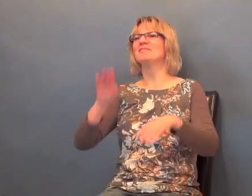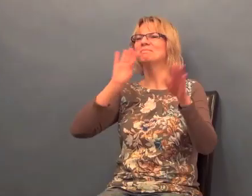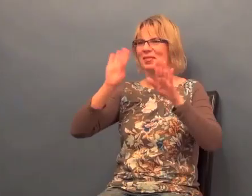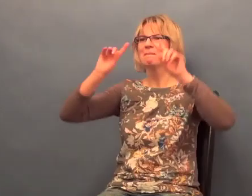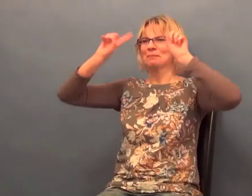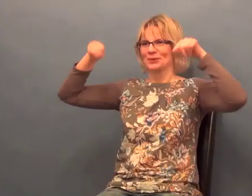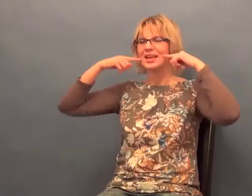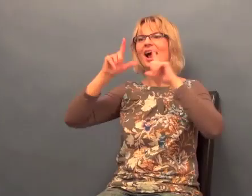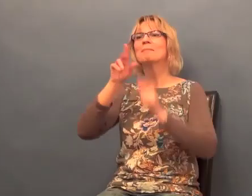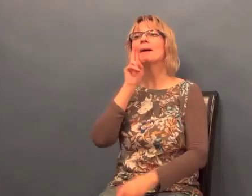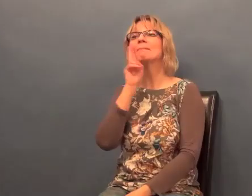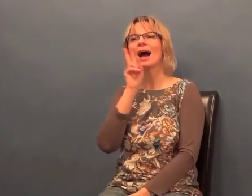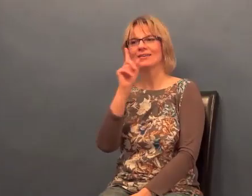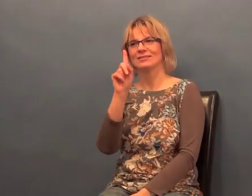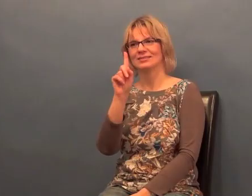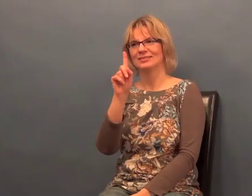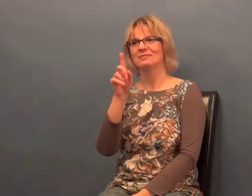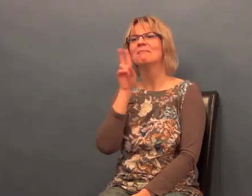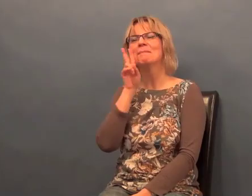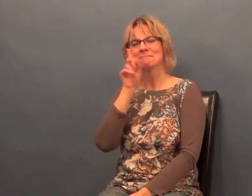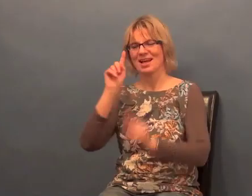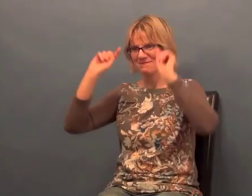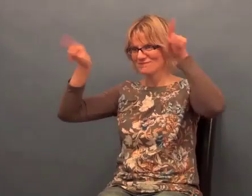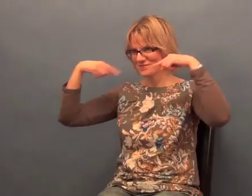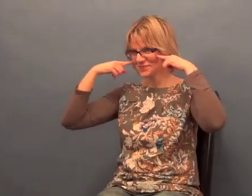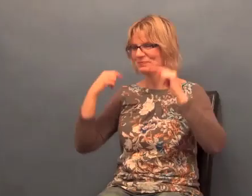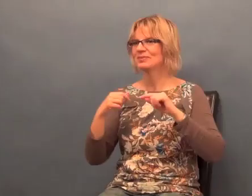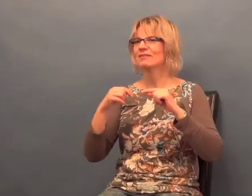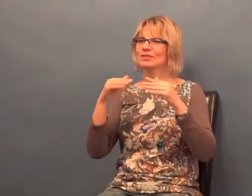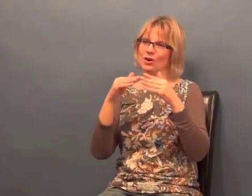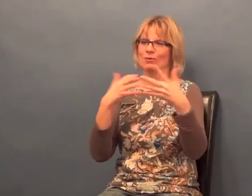Podobna bajka, ale tym razem o mamie Myszki.